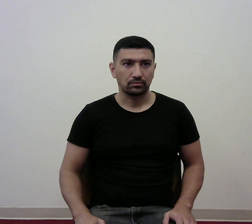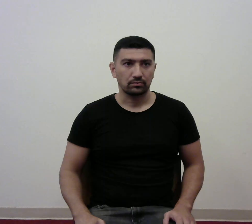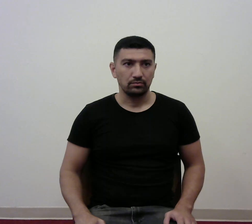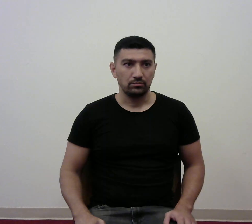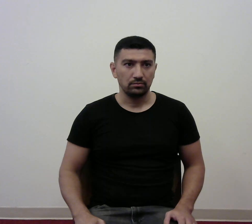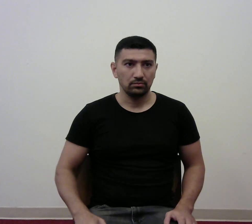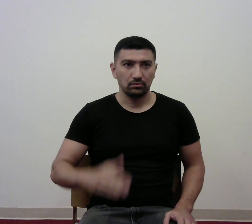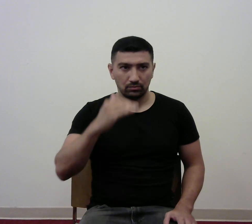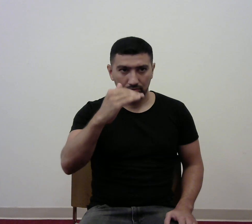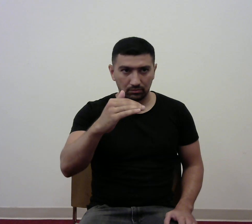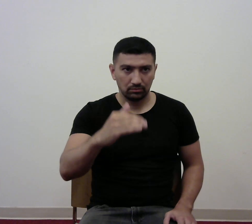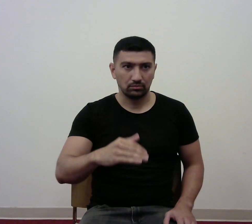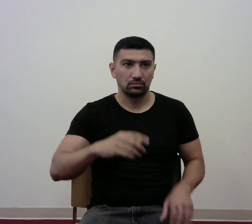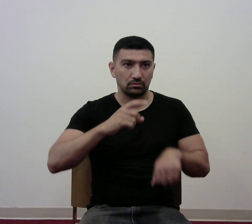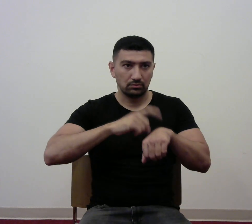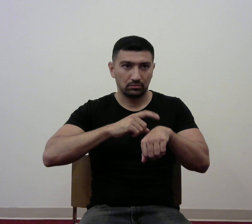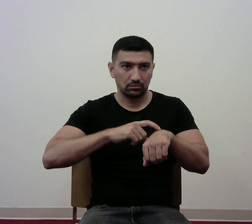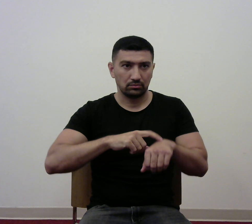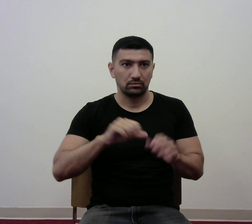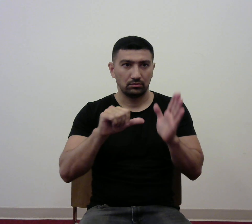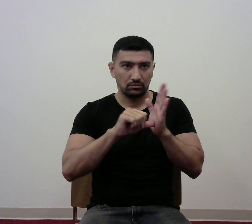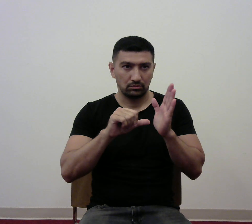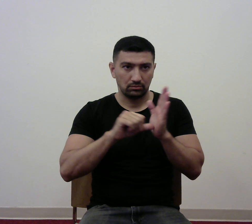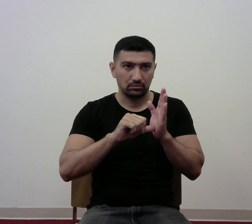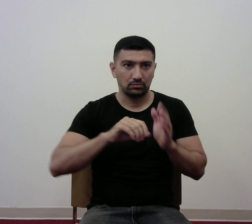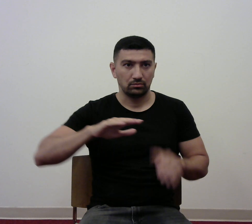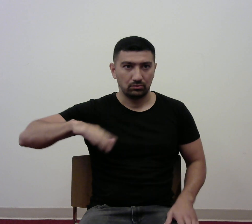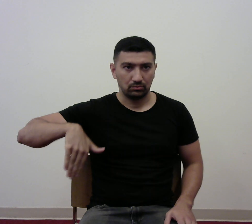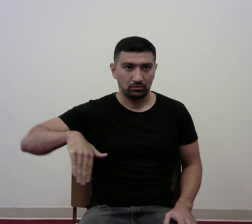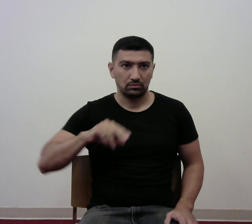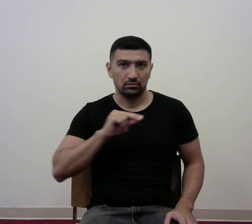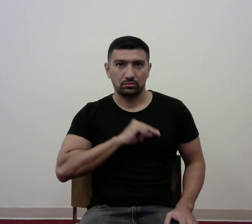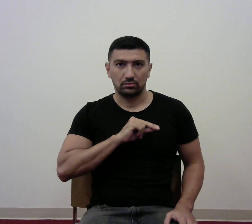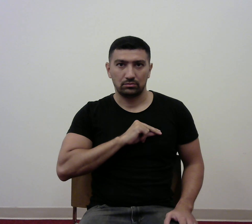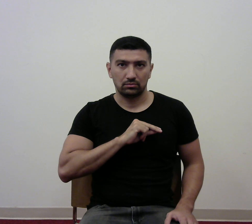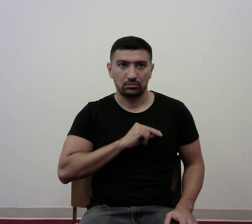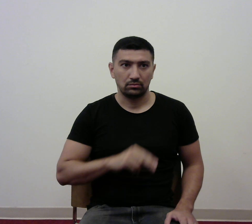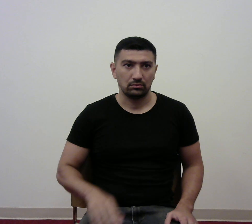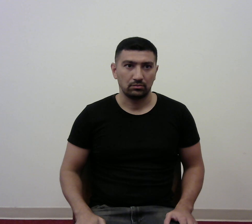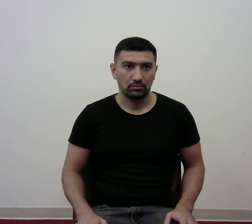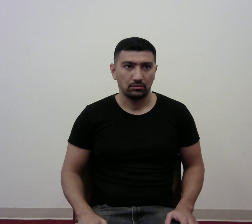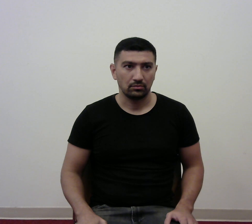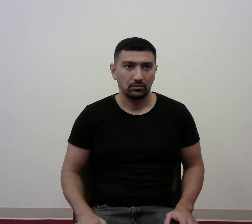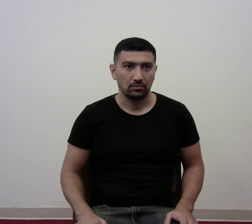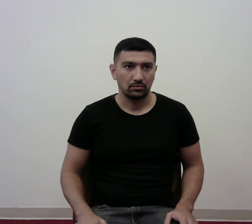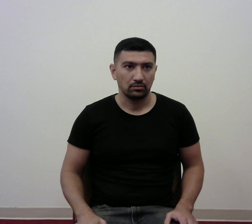Siz saat 6-dan sonra işləyirsiz?